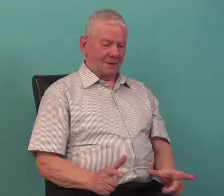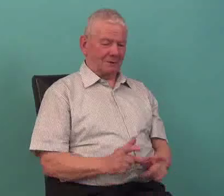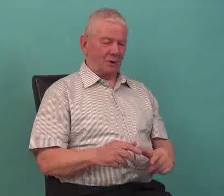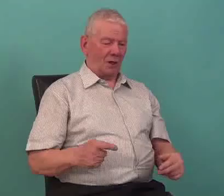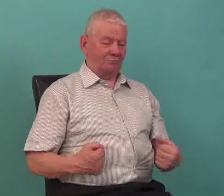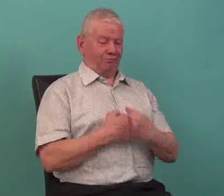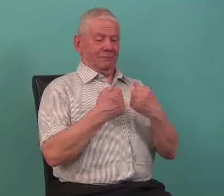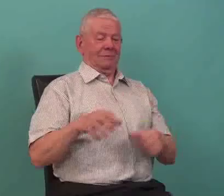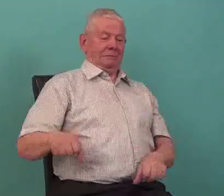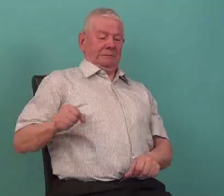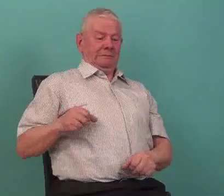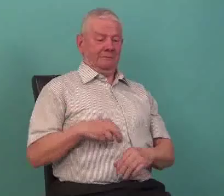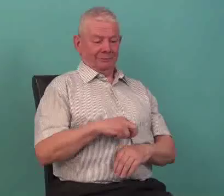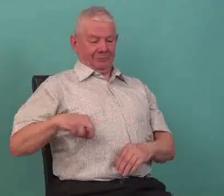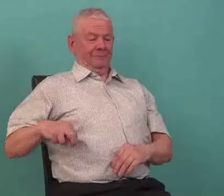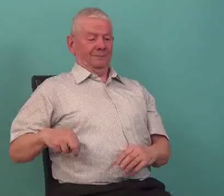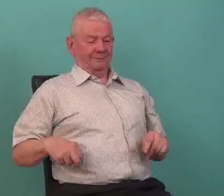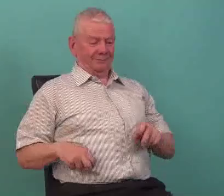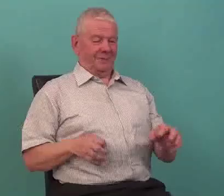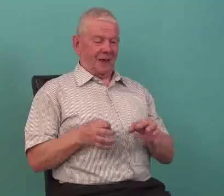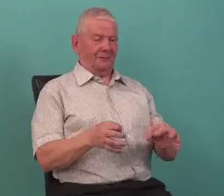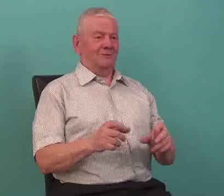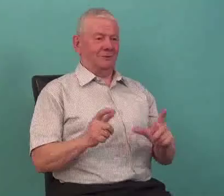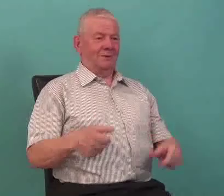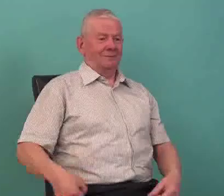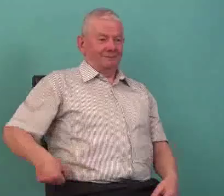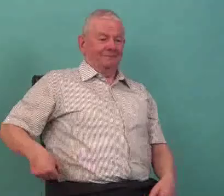Niebezpieczeństwo, wypadek samochodowy, trzeba się wycofać z aktówką w ręku.